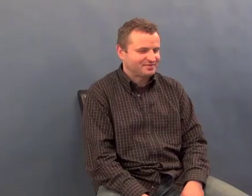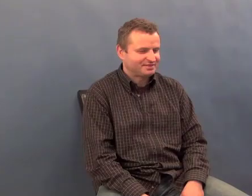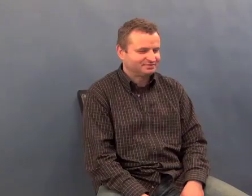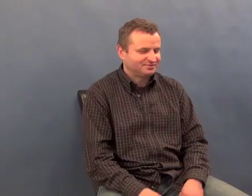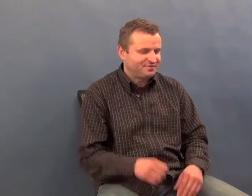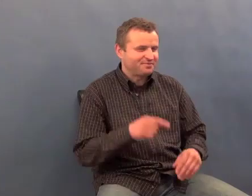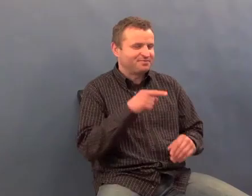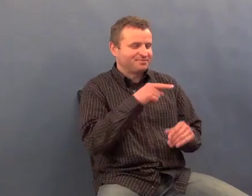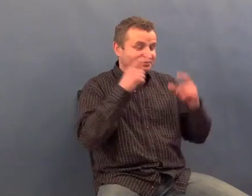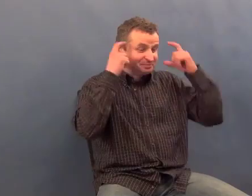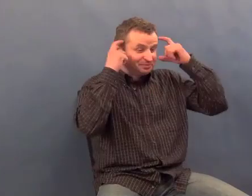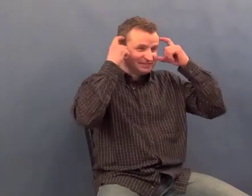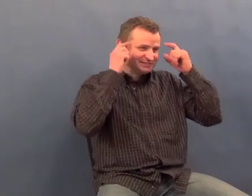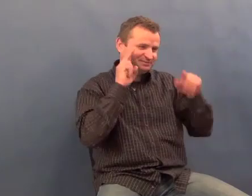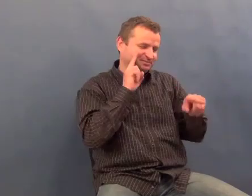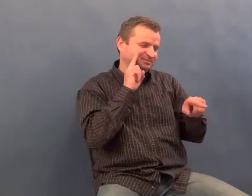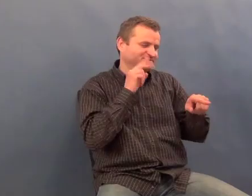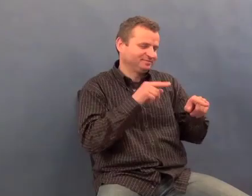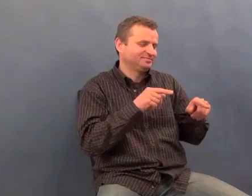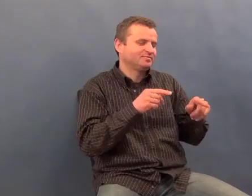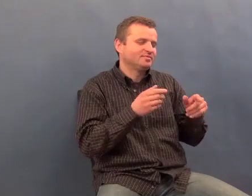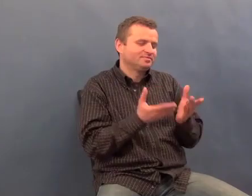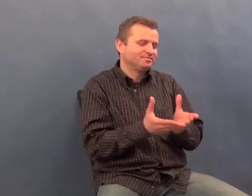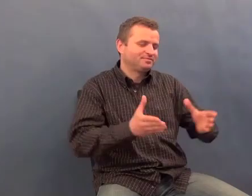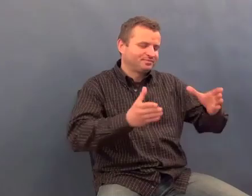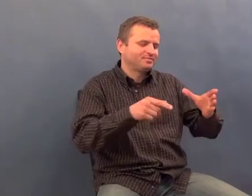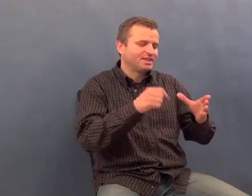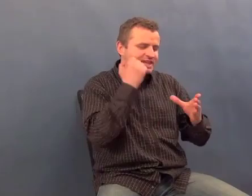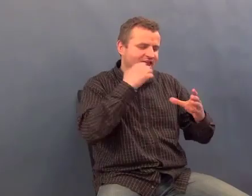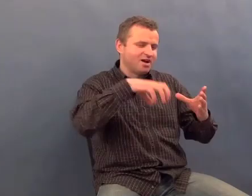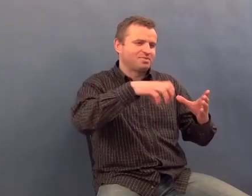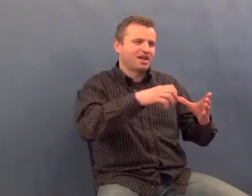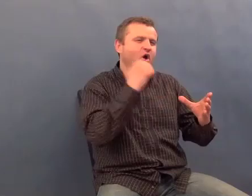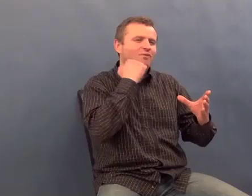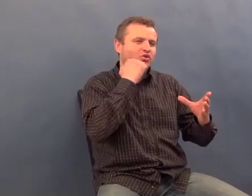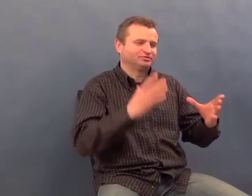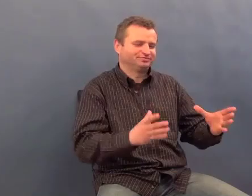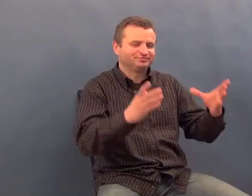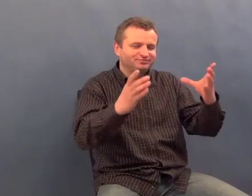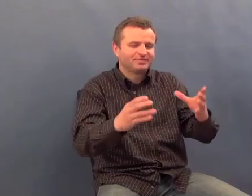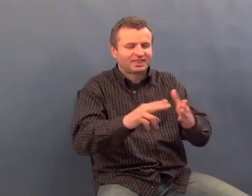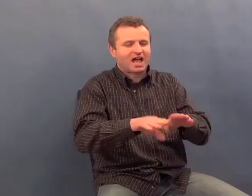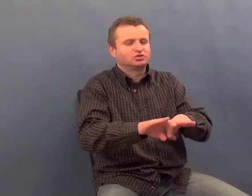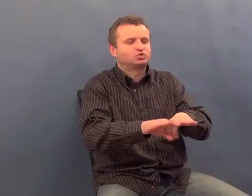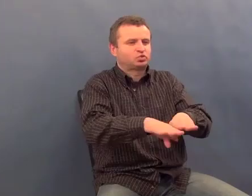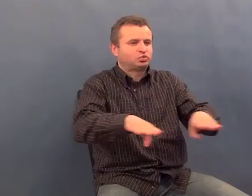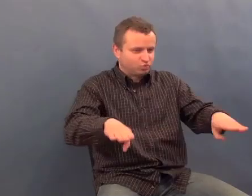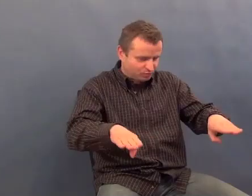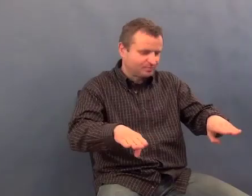Mama Myszka postawiła na stole miskę z owocami, z jabłkami.